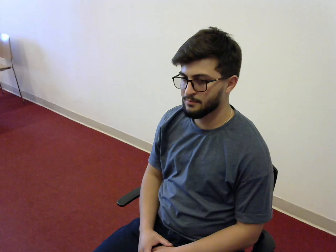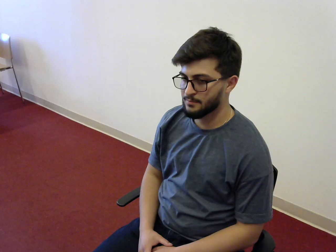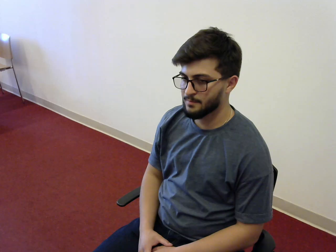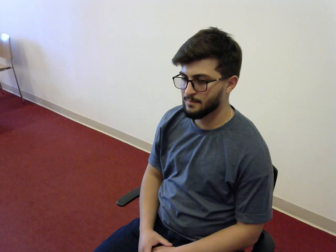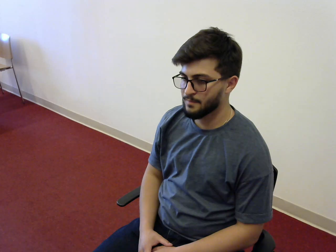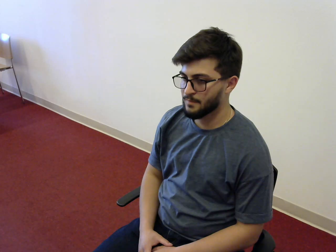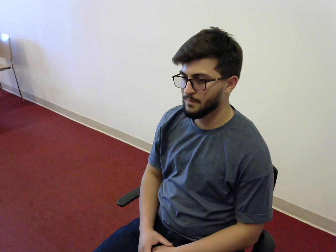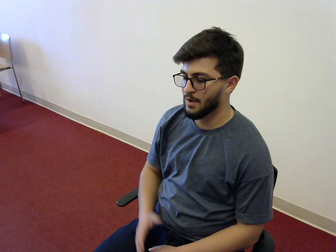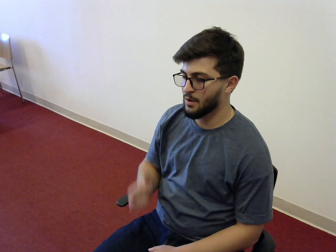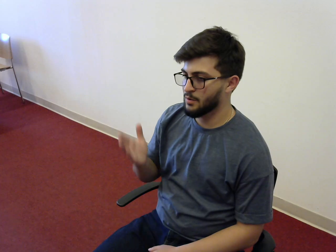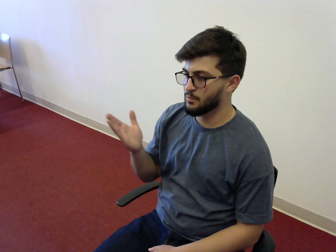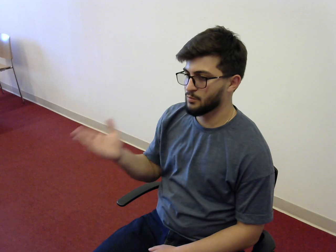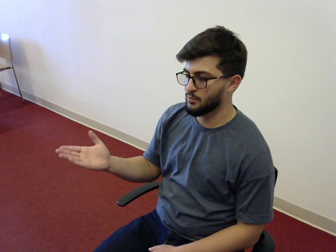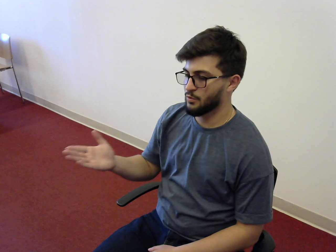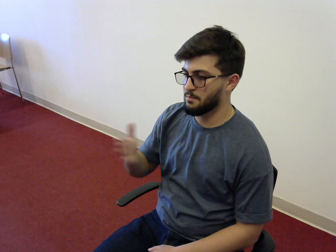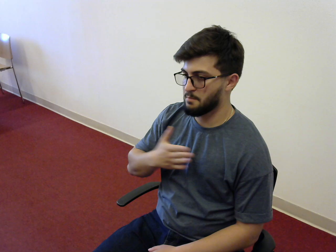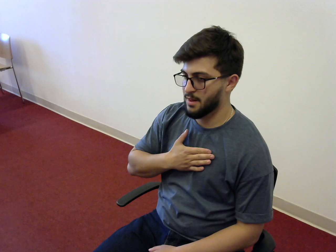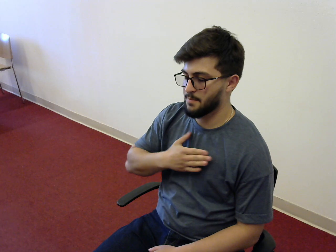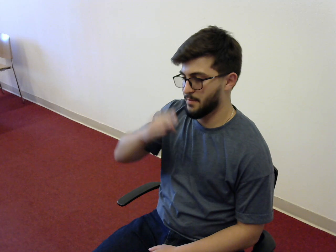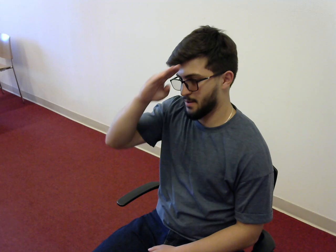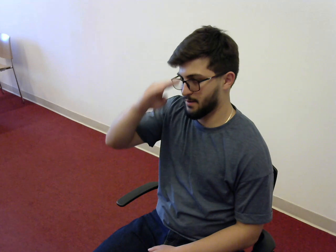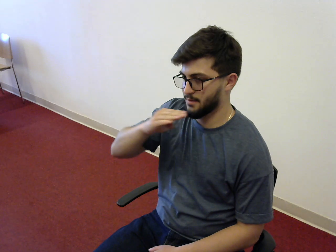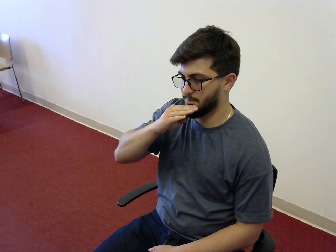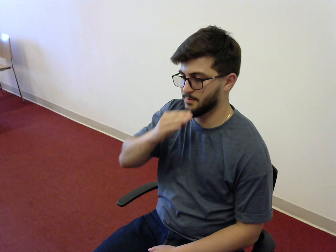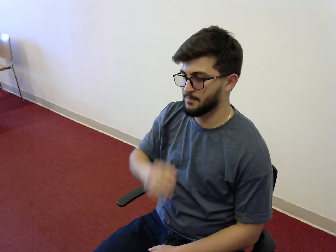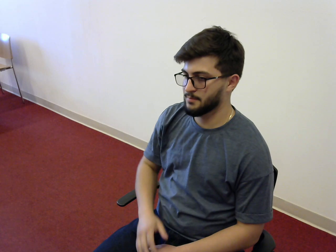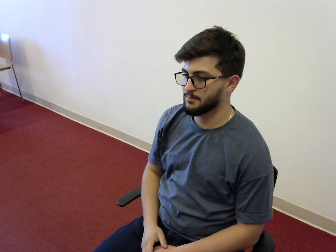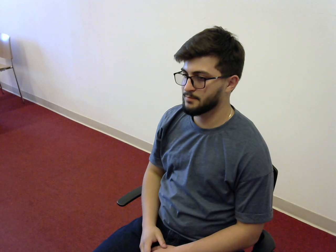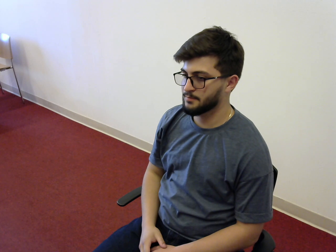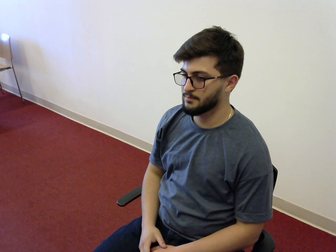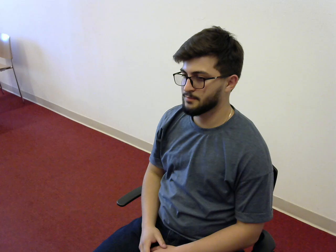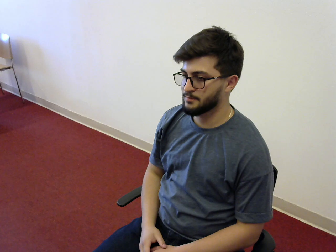Bu mənim atamdır